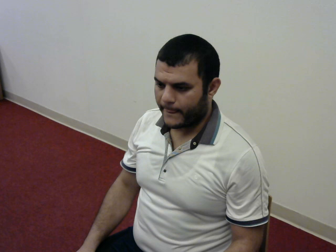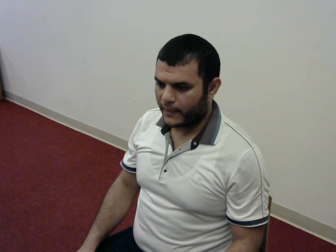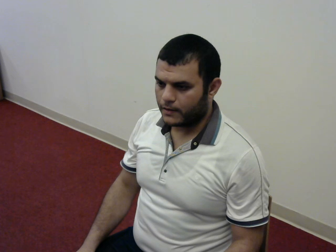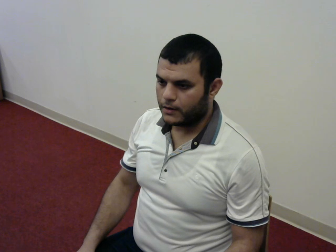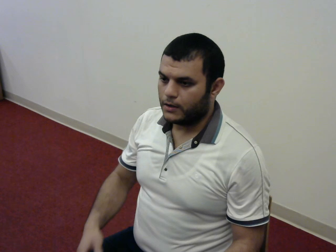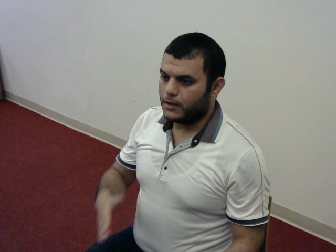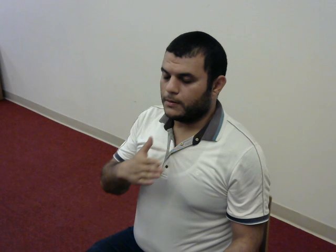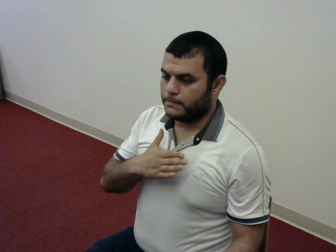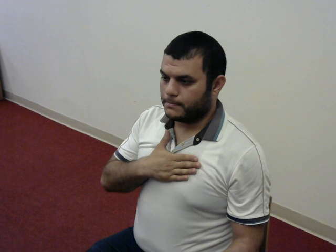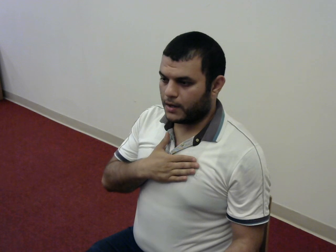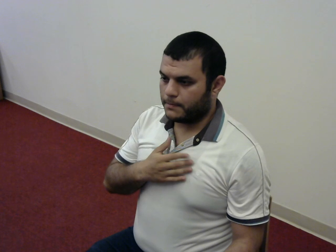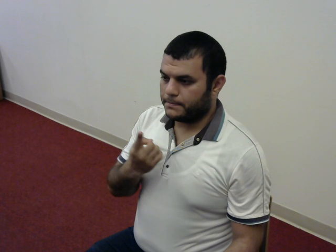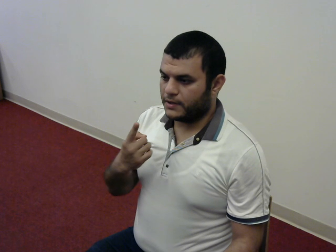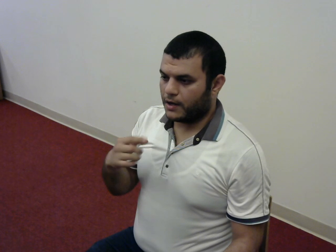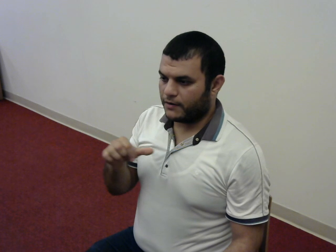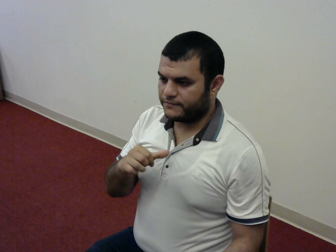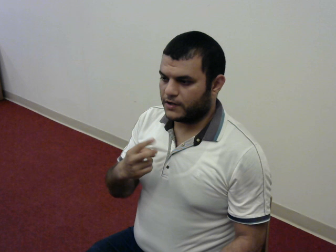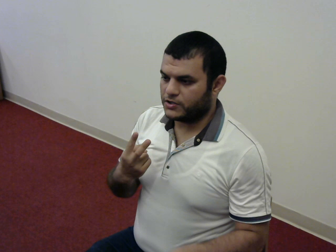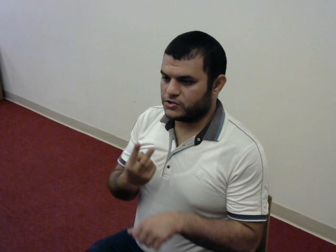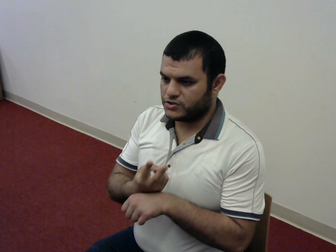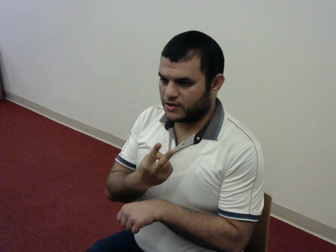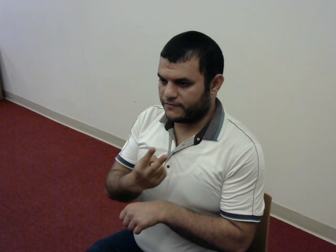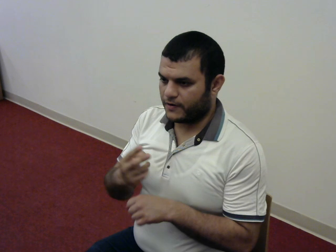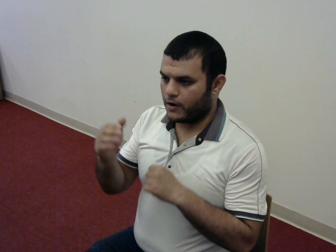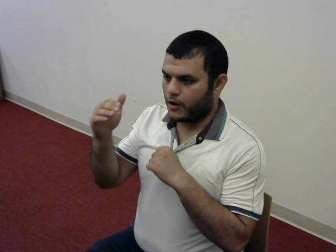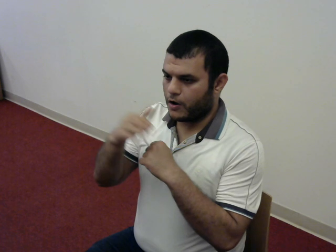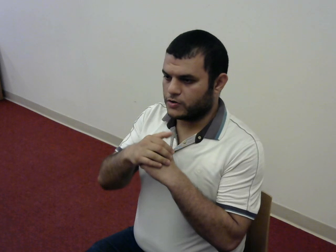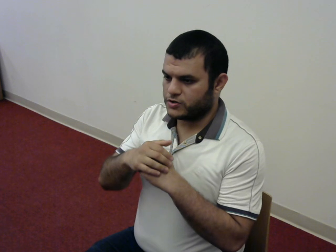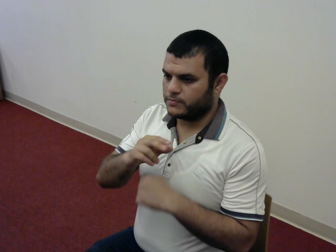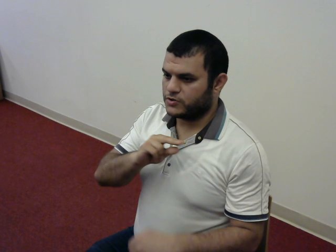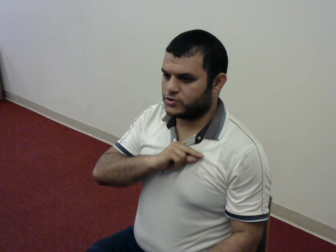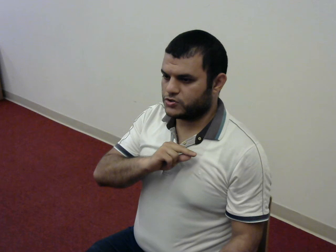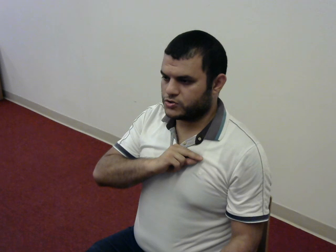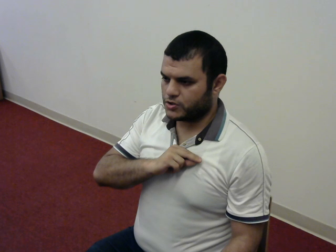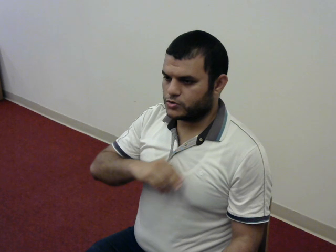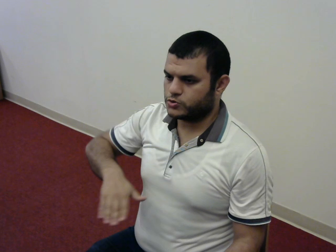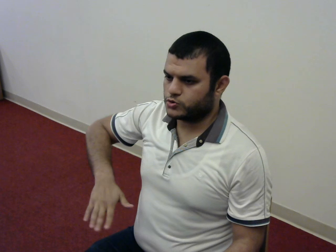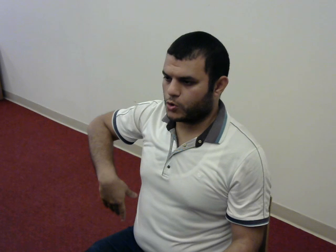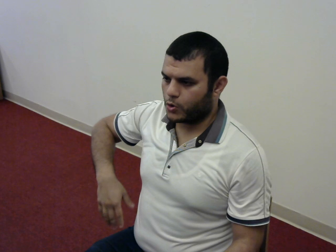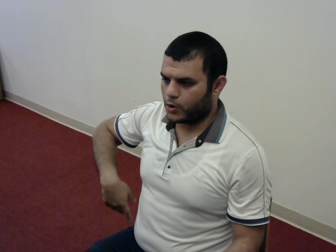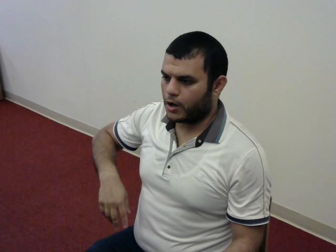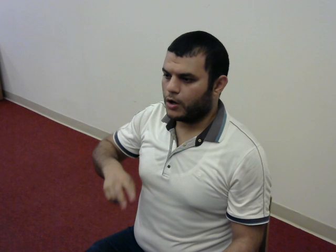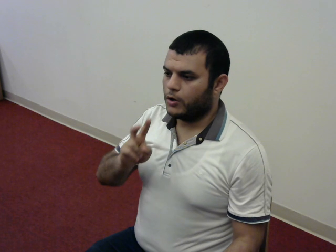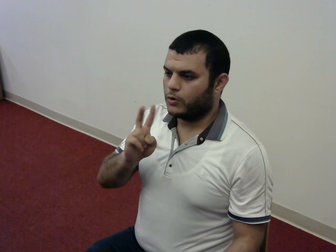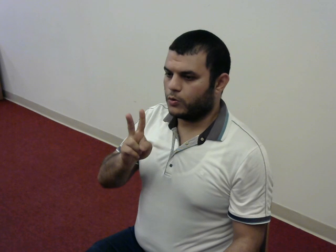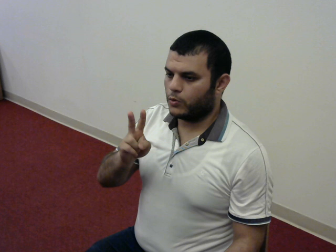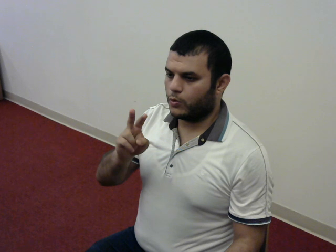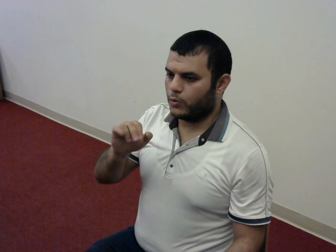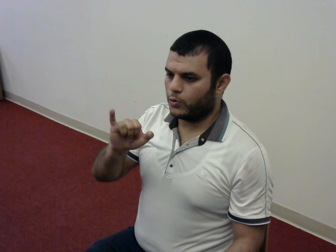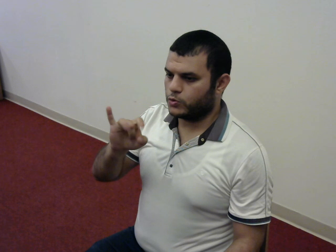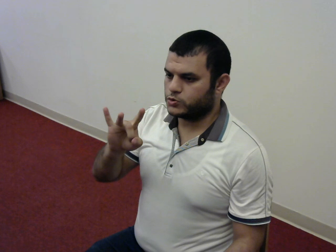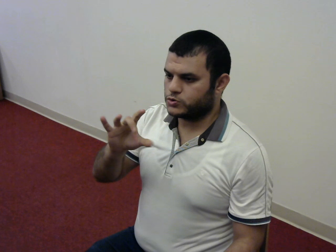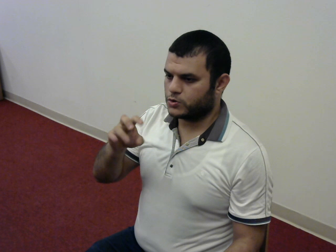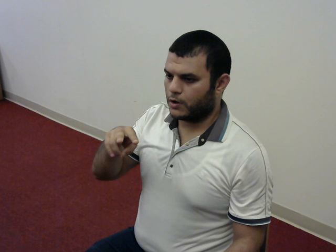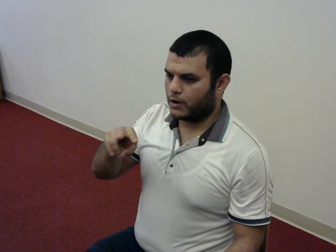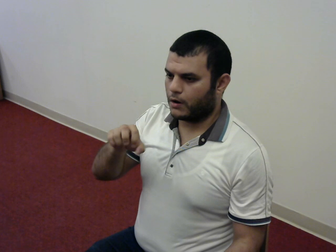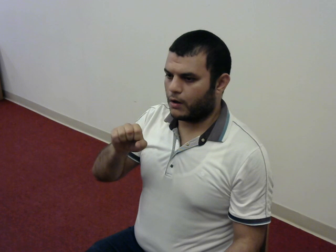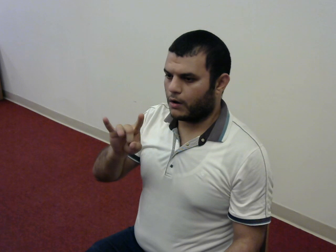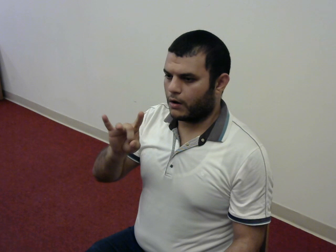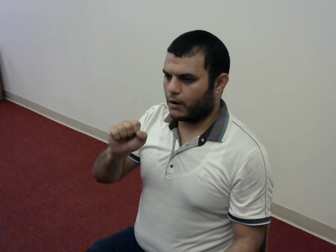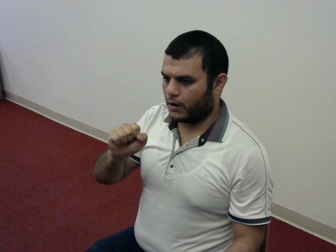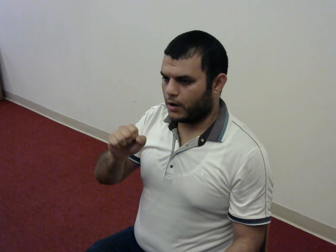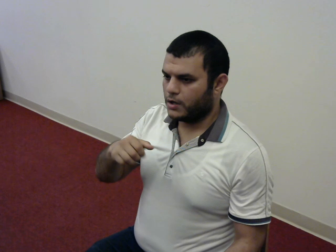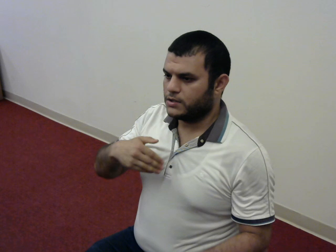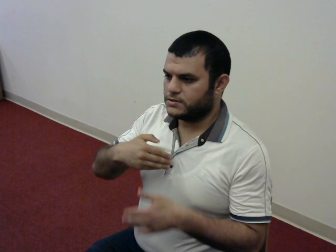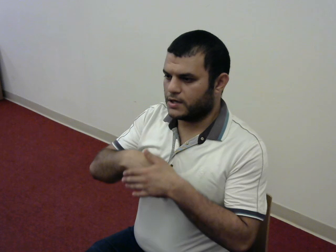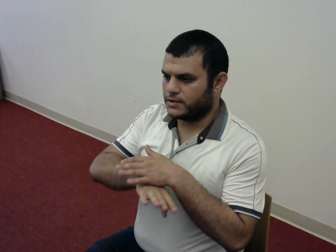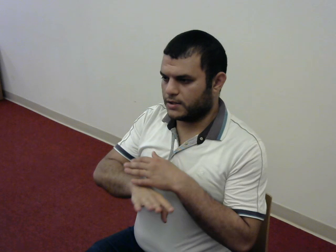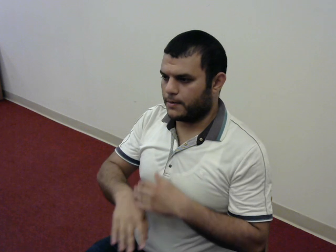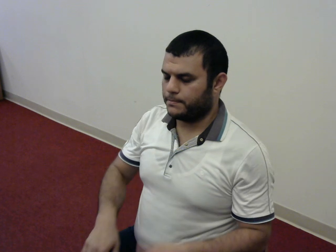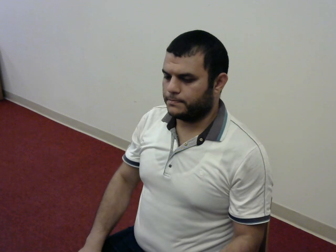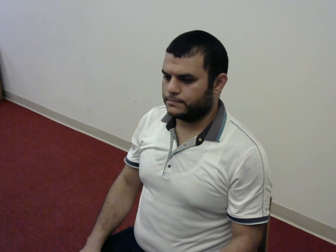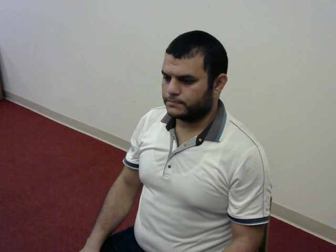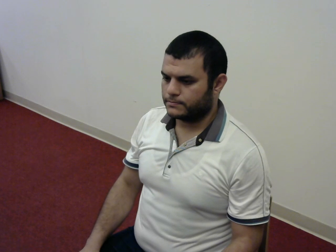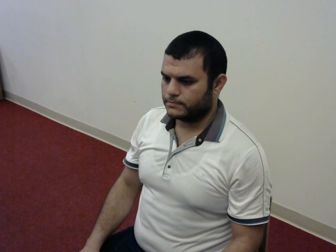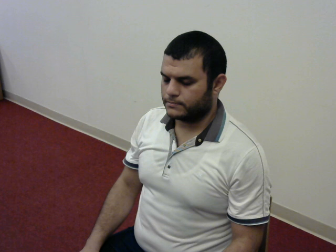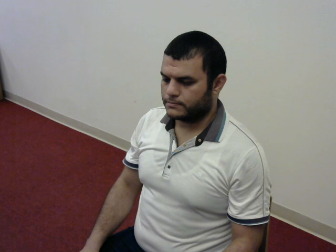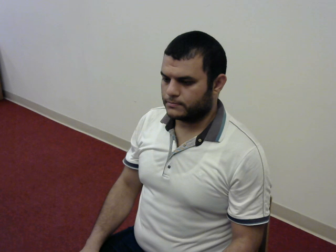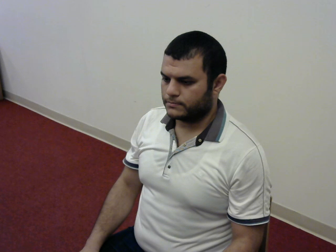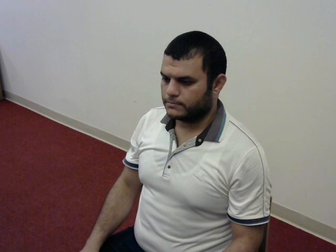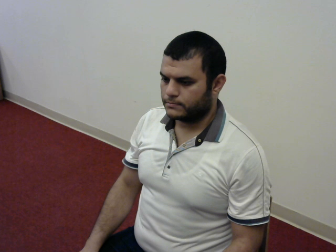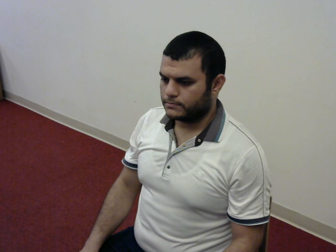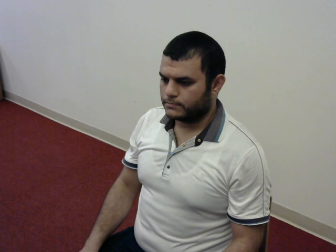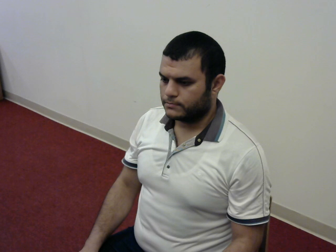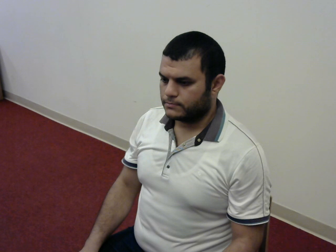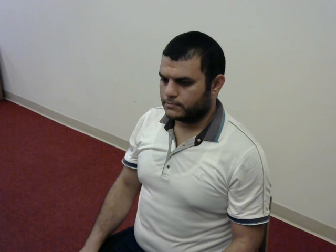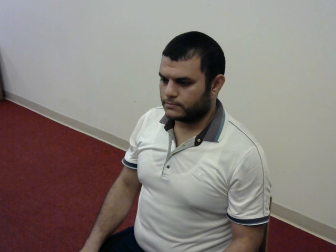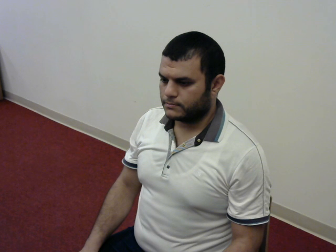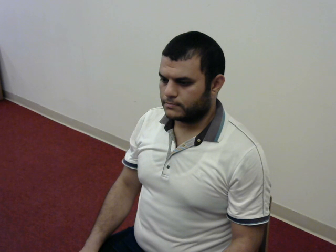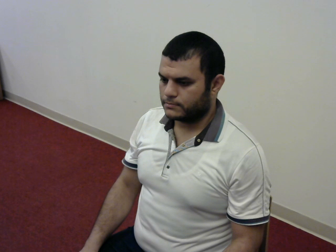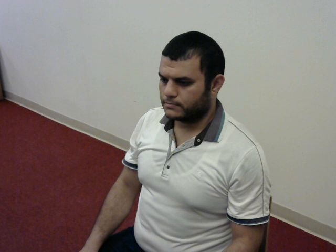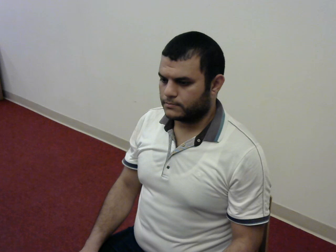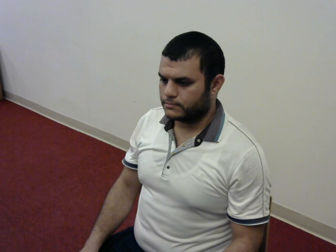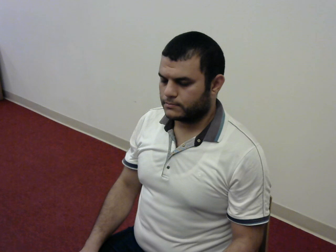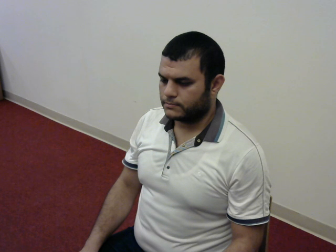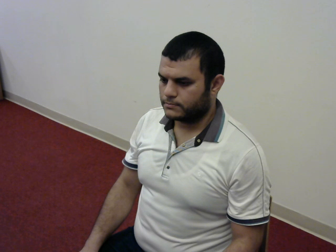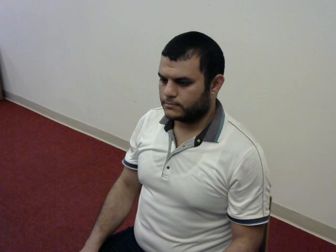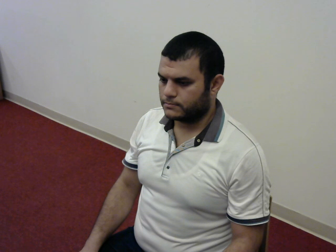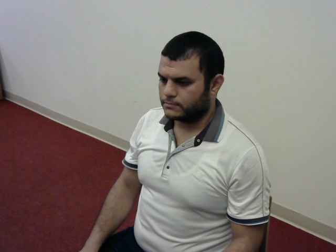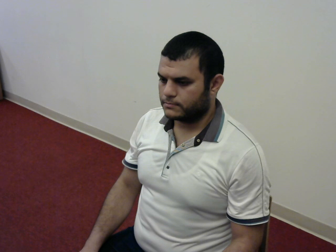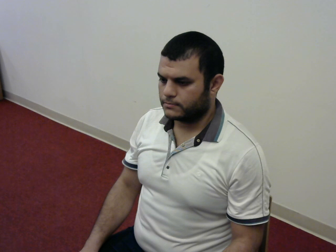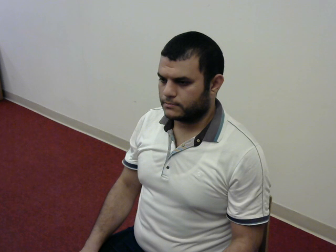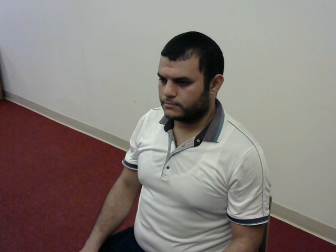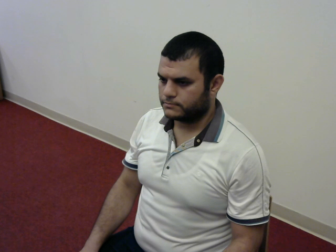Mən həftədə 2 dəfə axşam işdən sonra kursa gedirəm